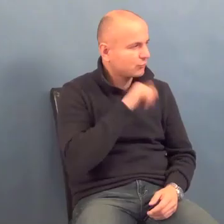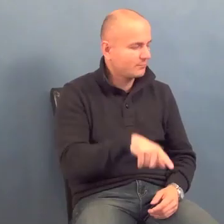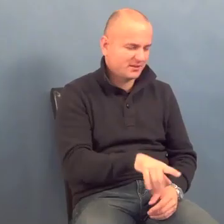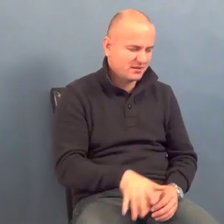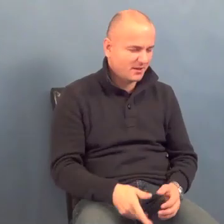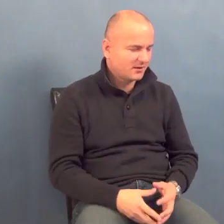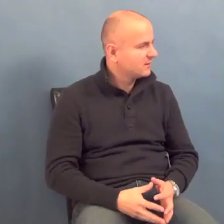W Europie tego nie ma.